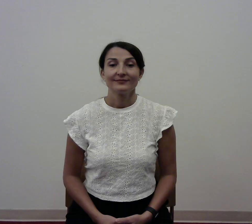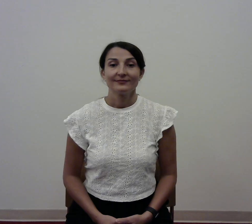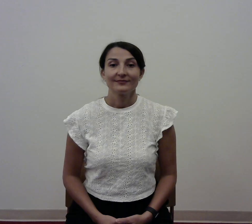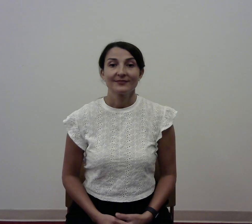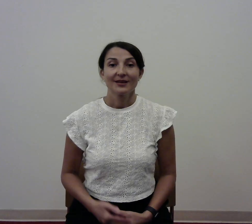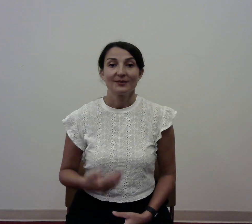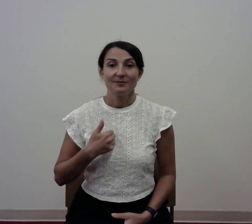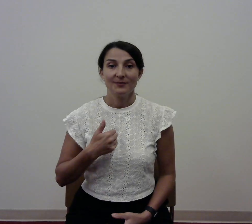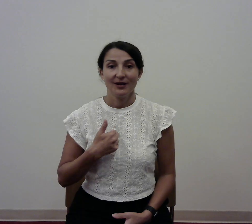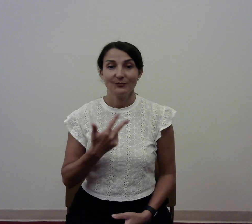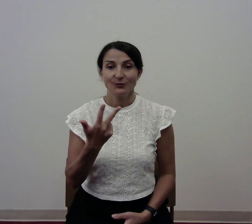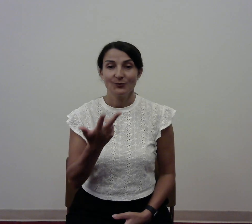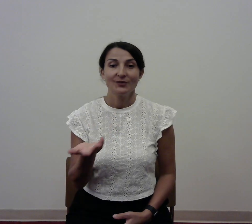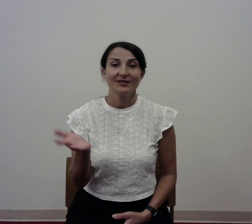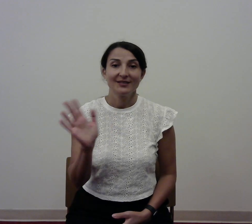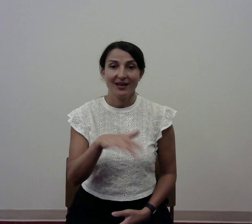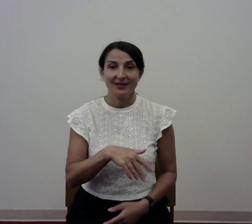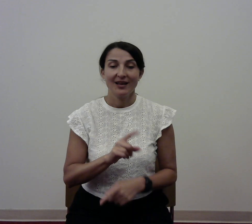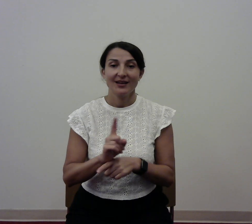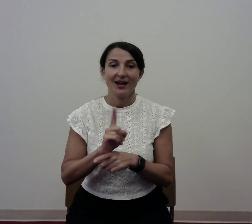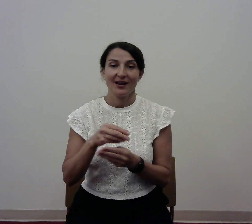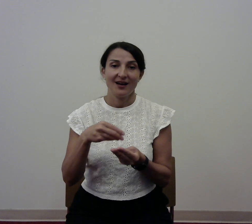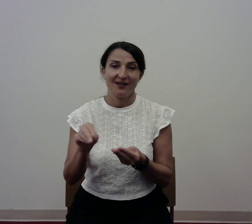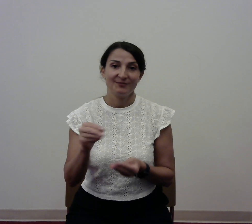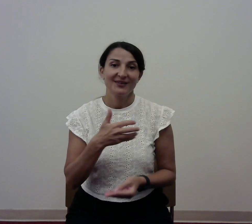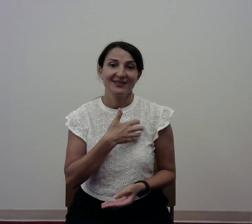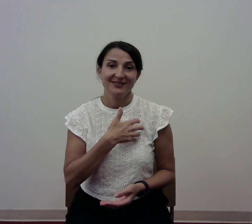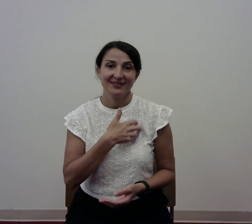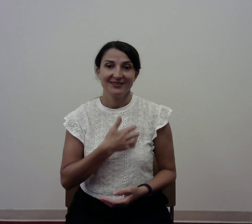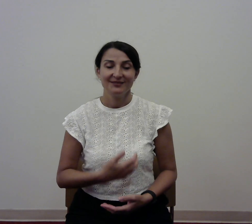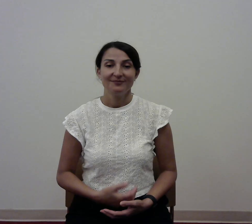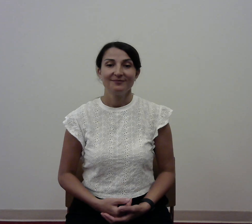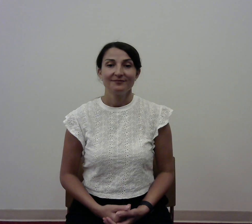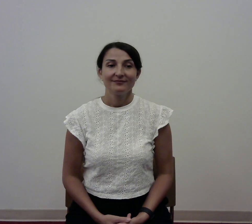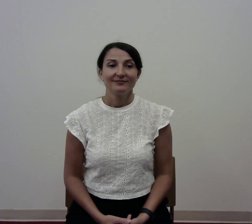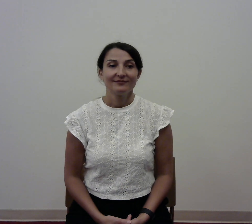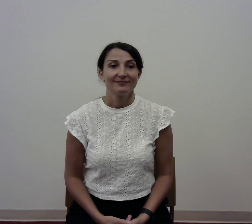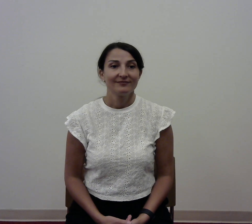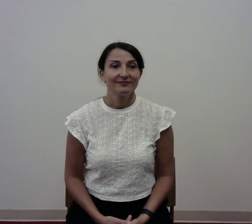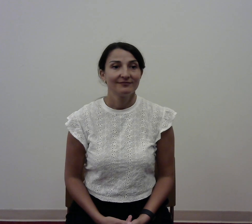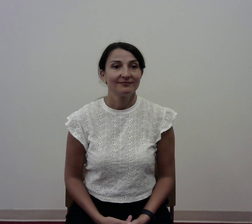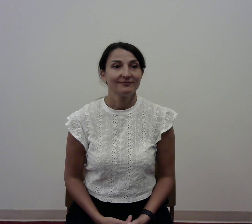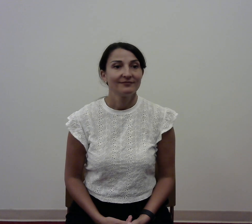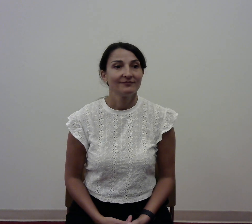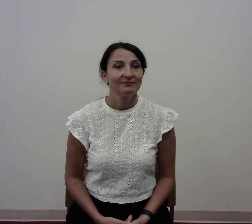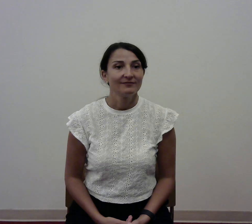Mən 3 ədəd qələm almaq istərdim